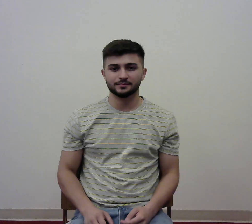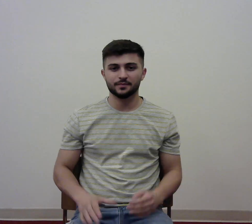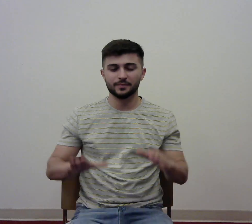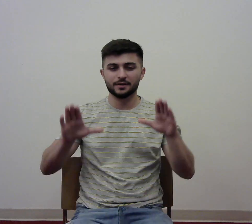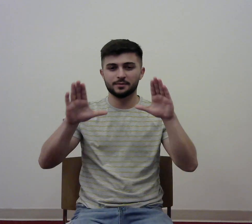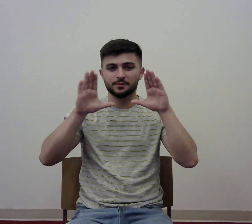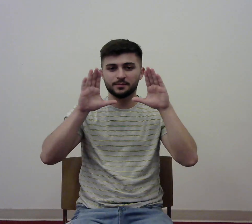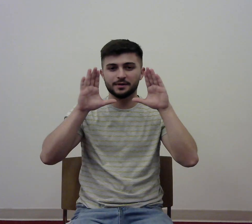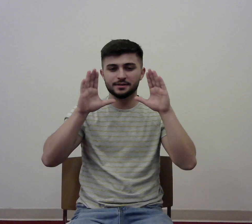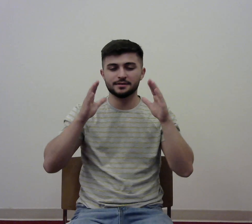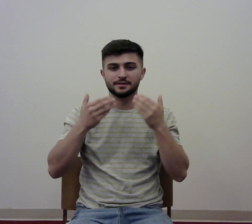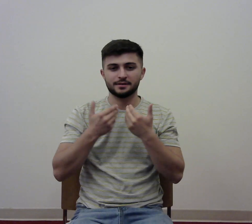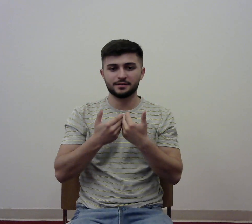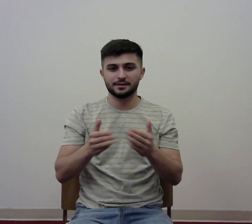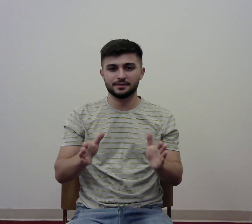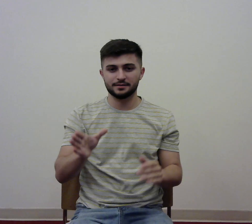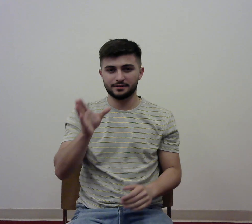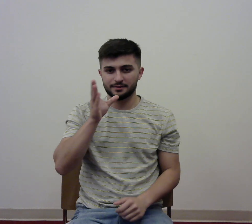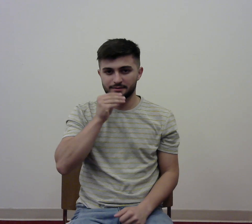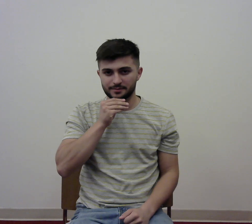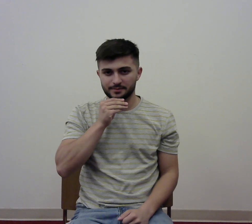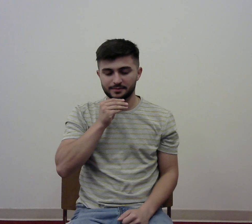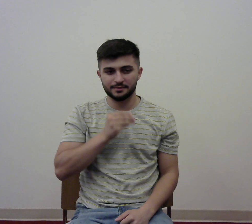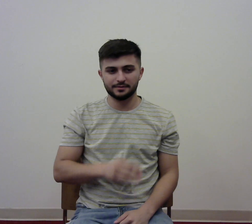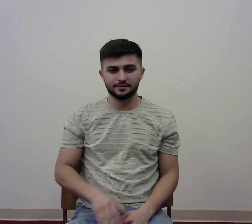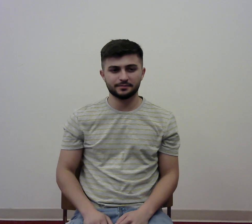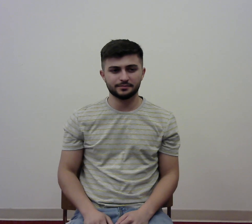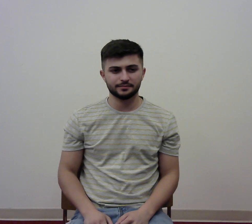Pəncərəni aça bilərsinizmi?